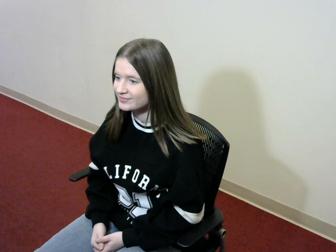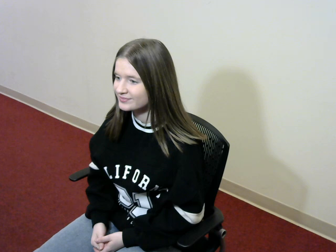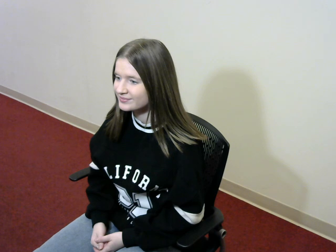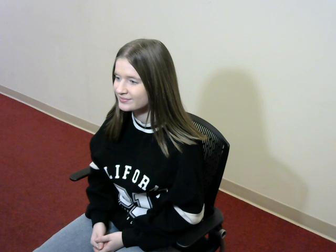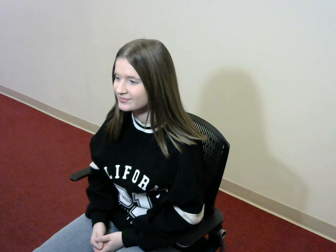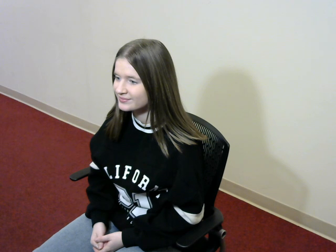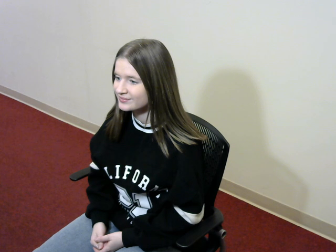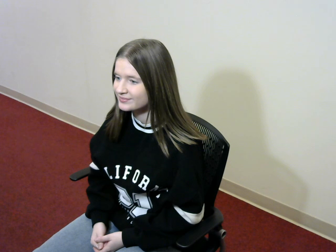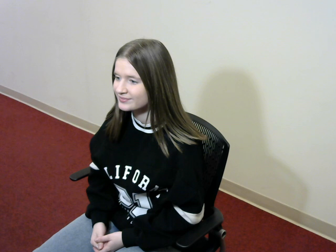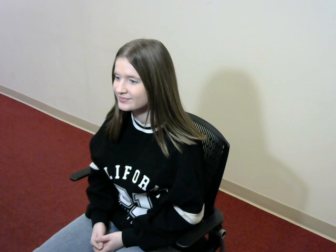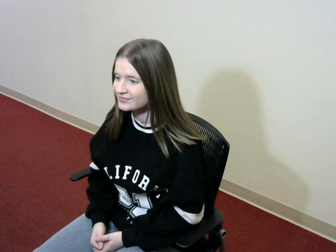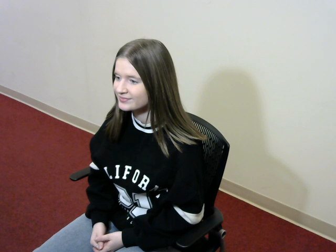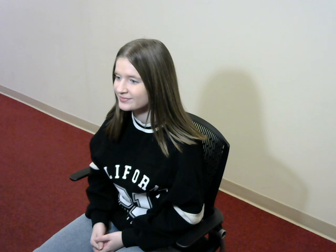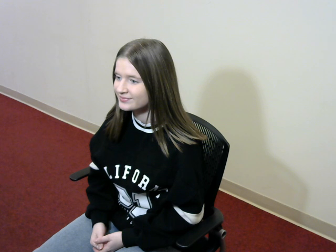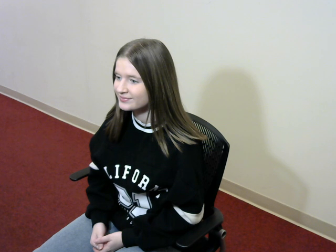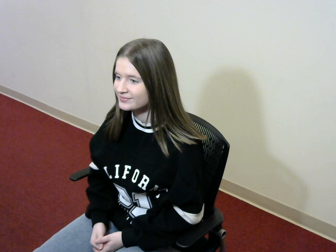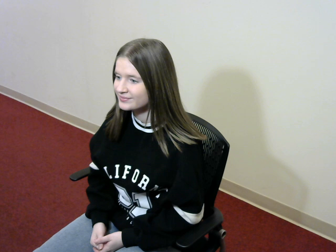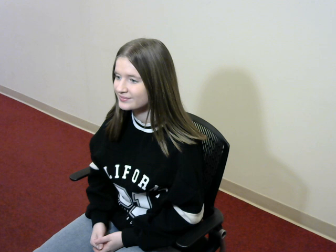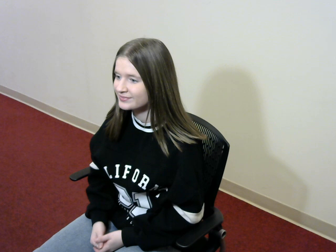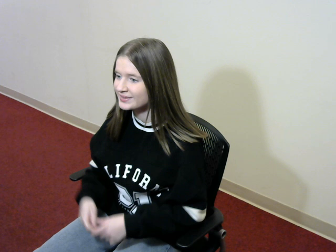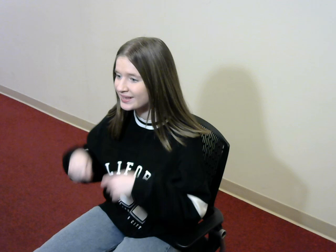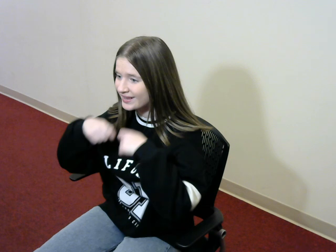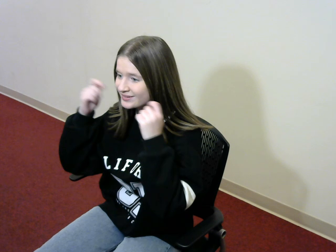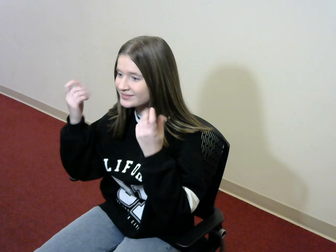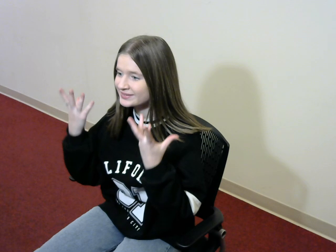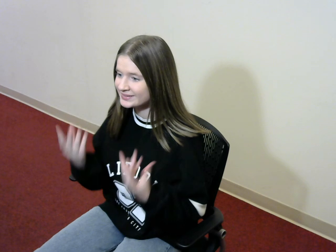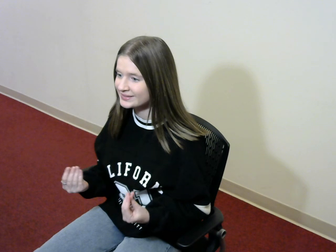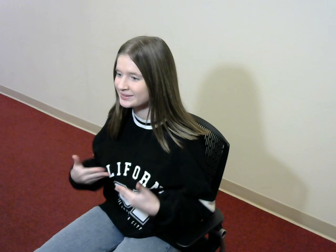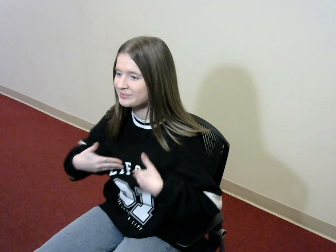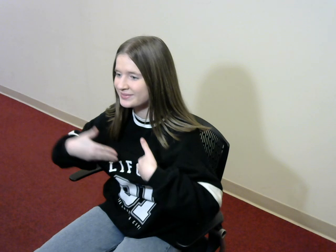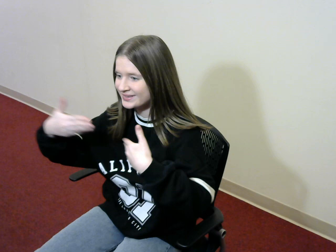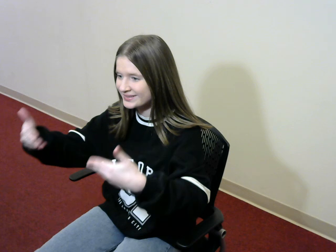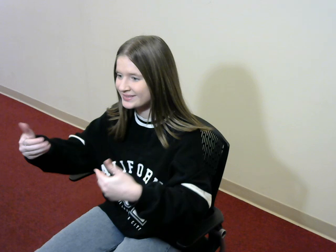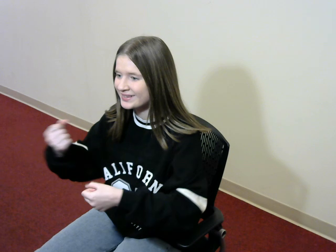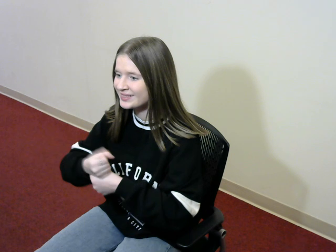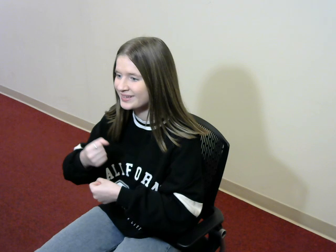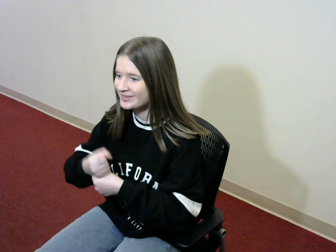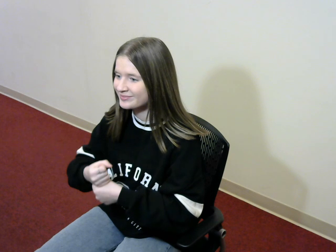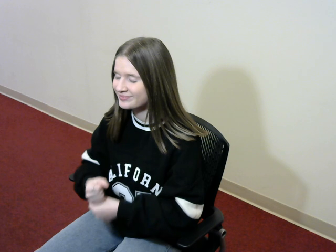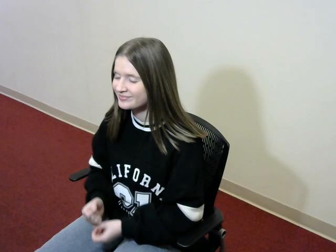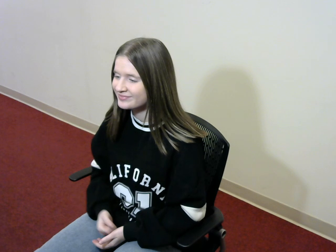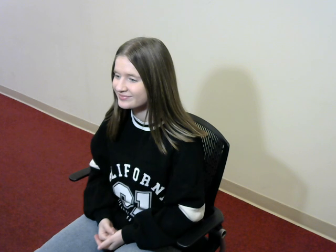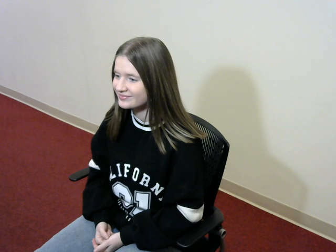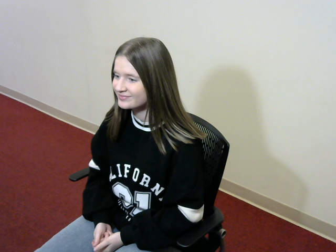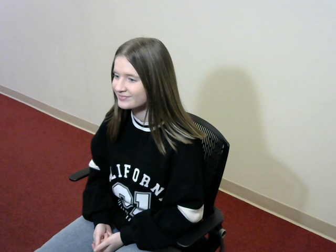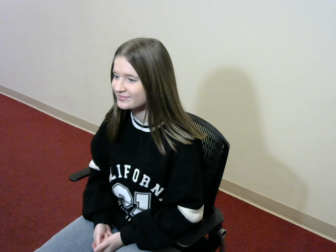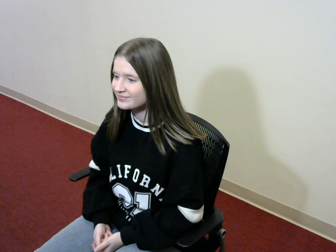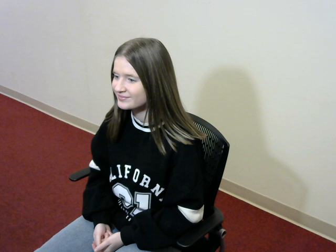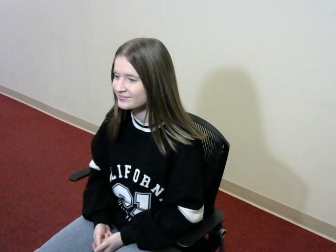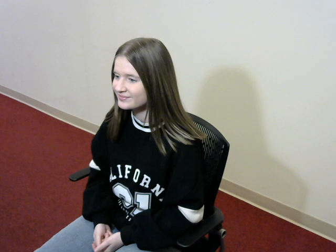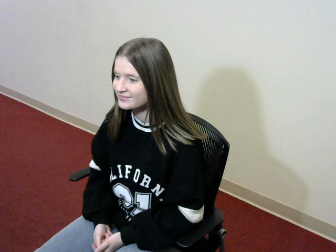Ad gününü təbrik edirəm